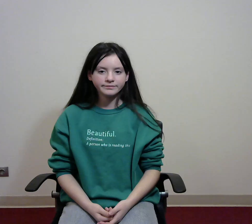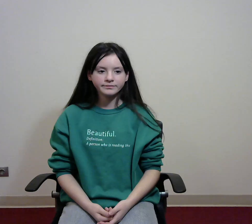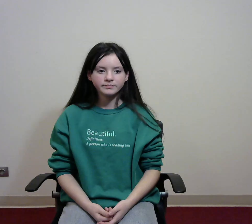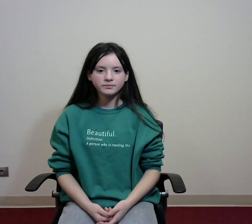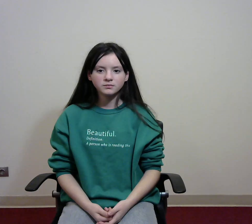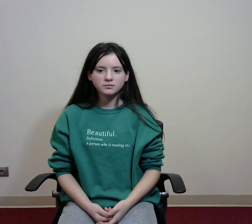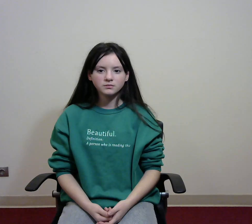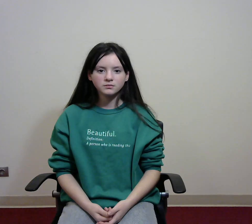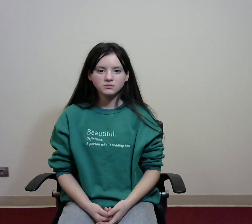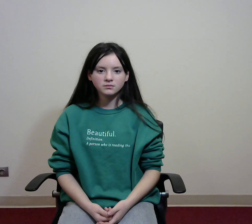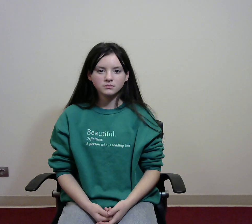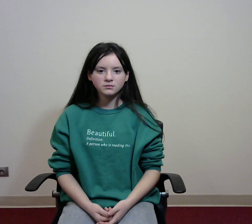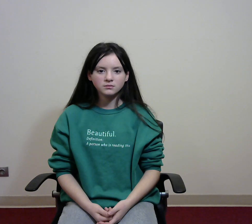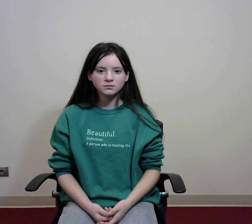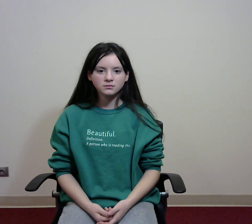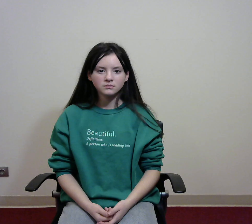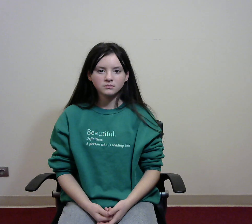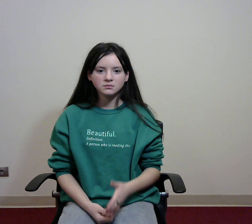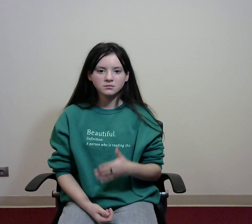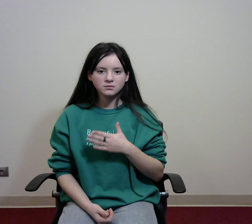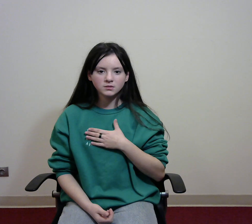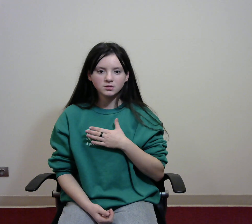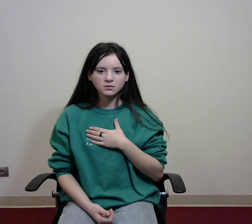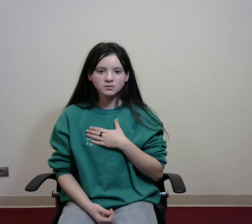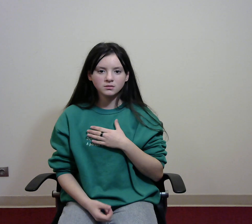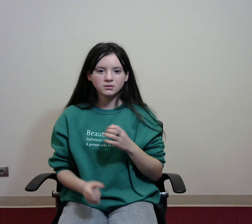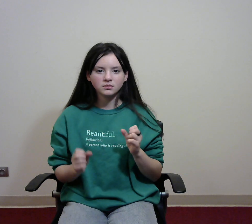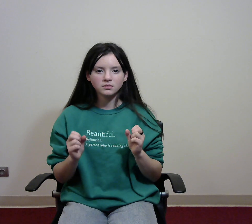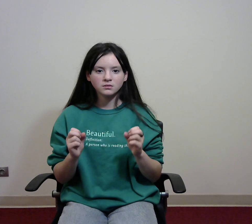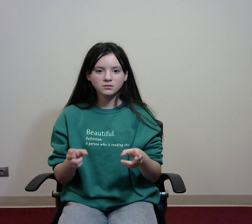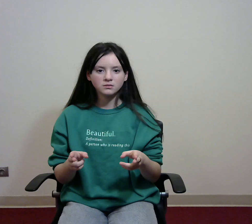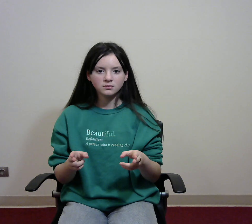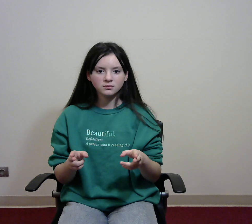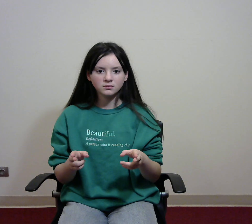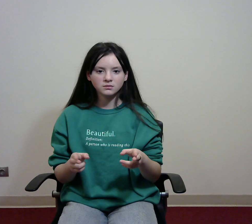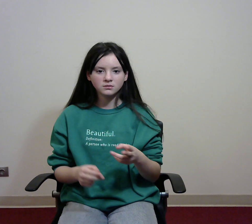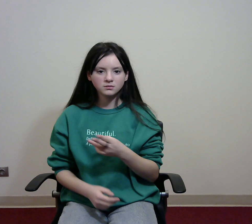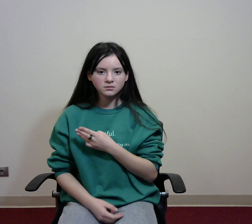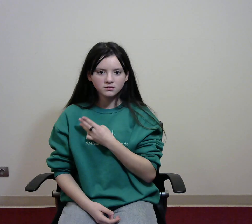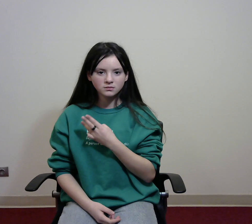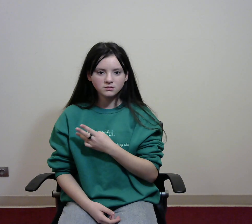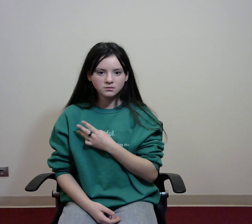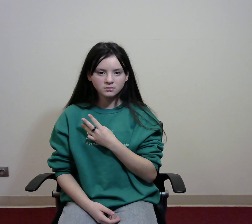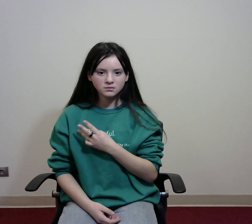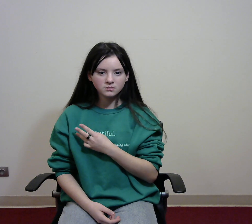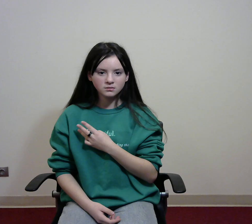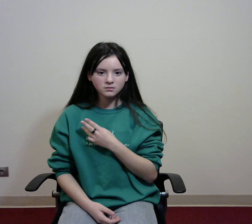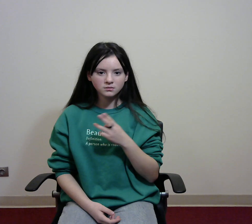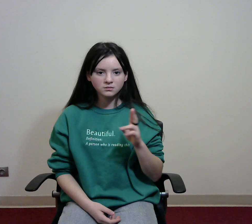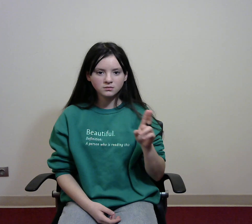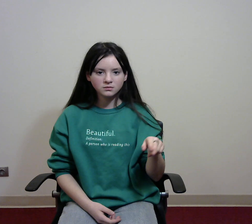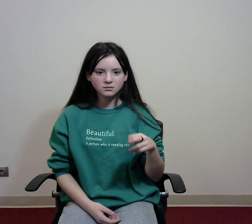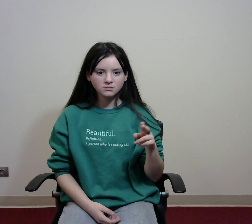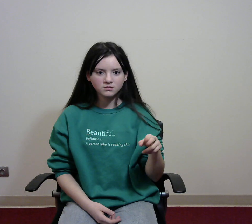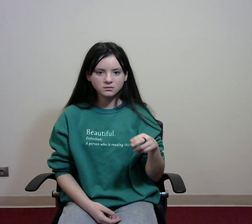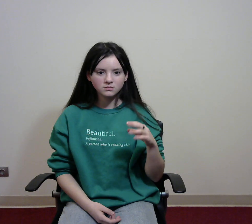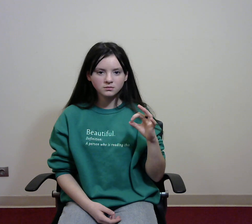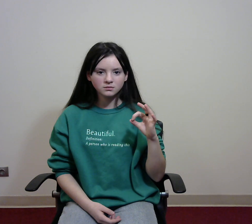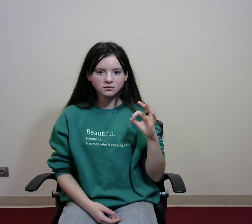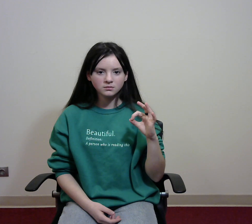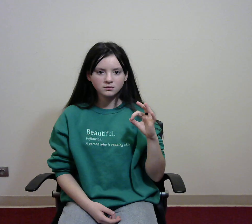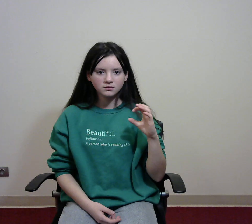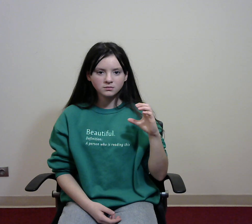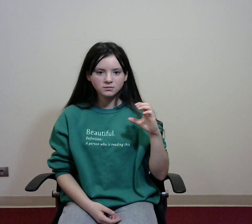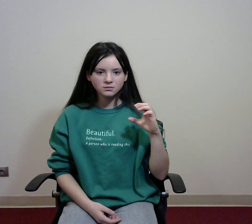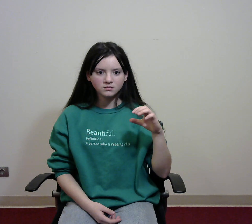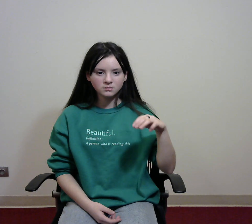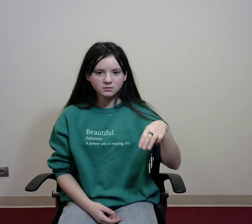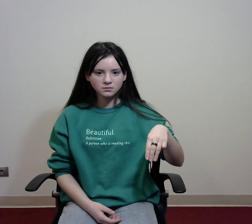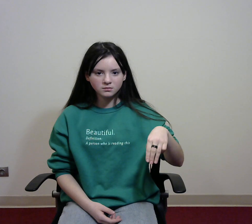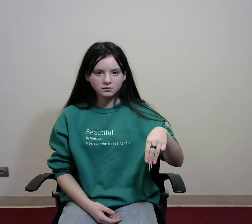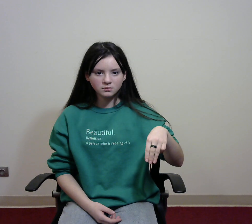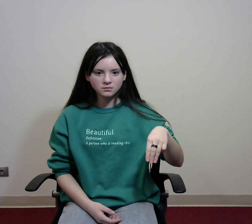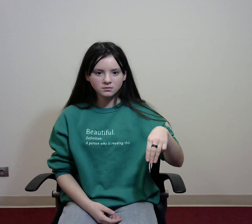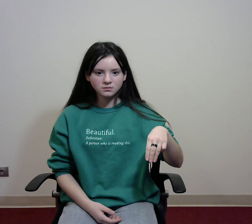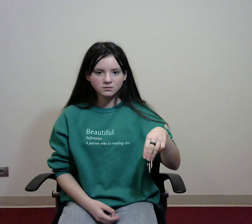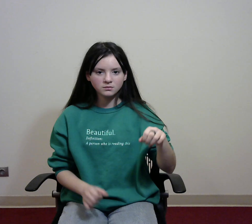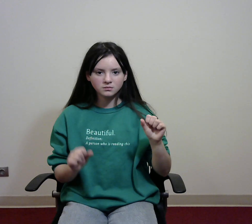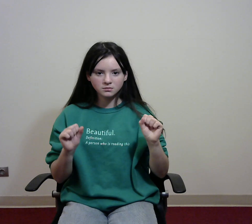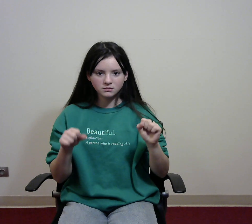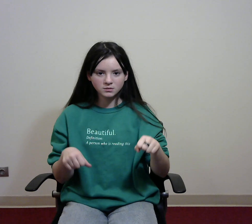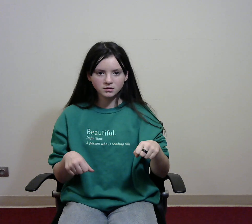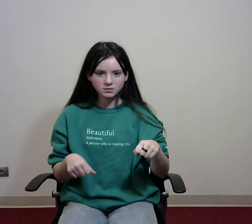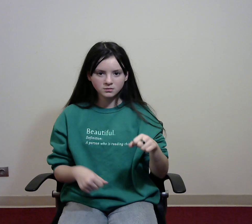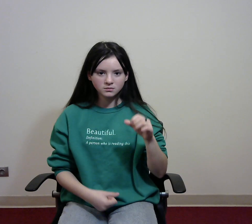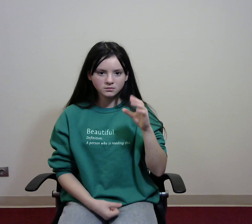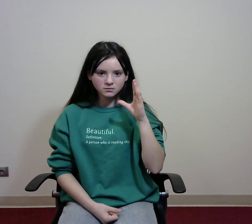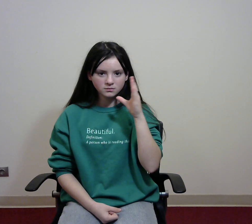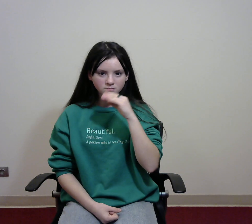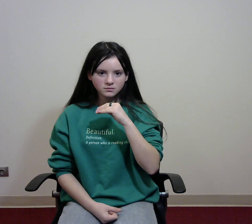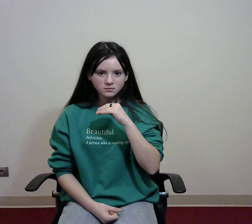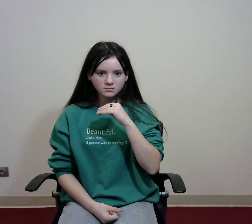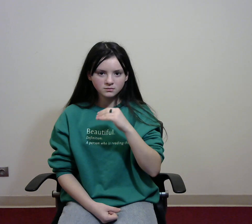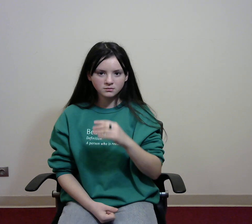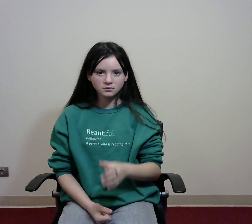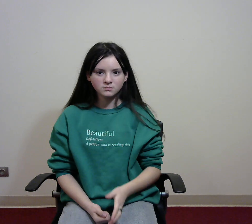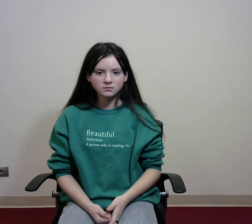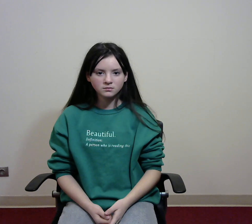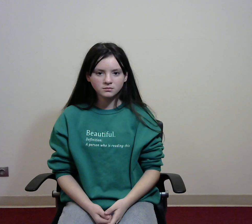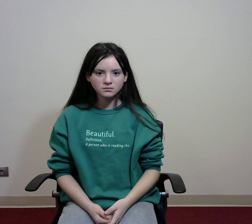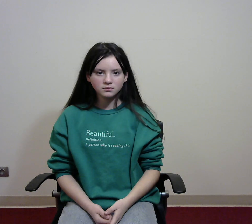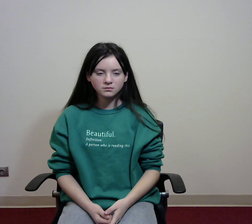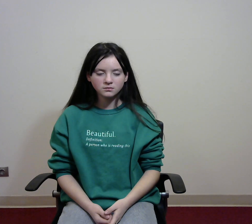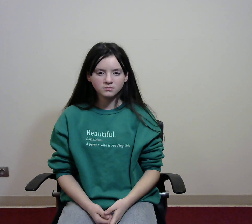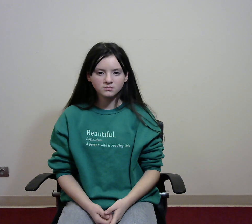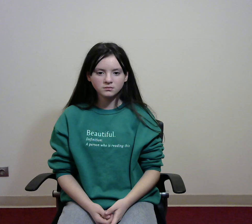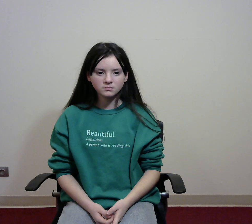Mən necə könüllü DOST ola bilərəm?